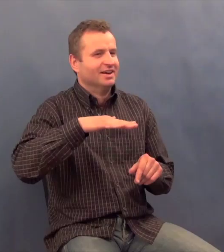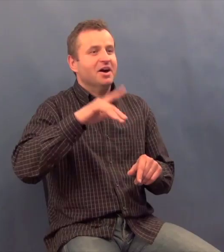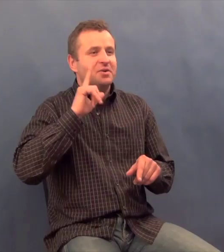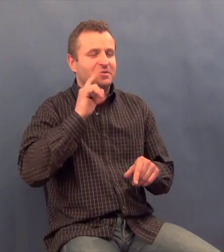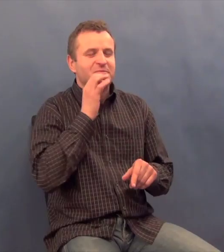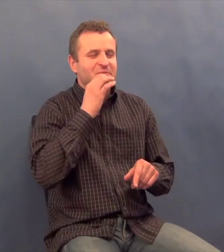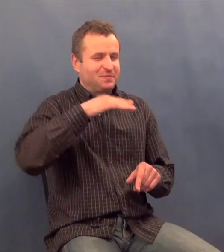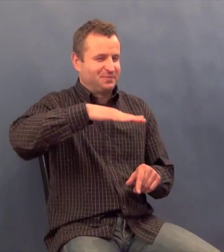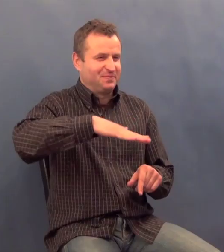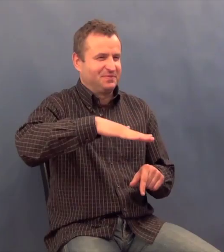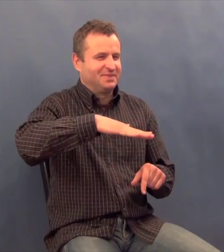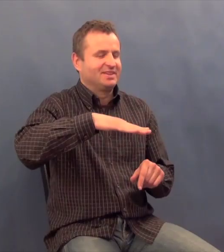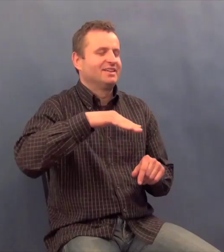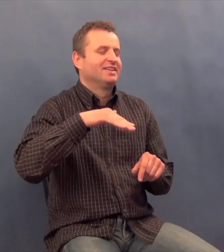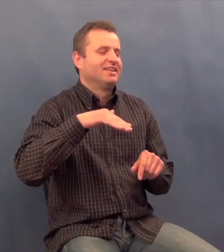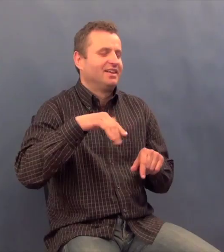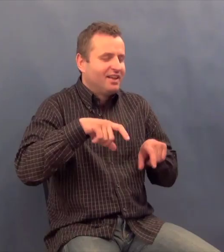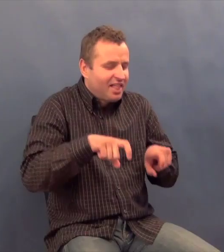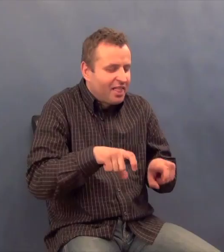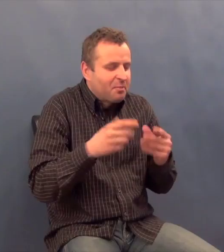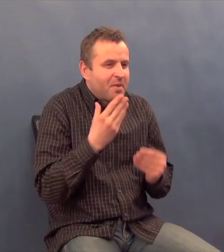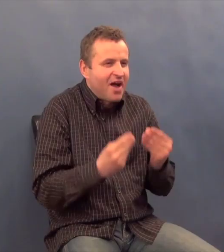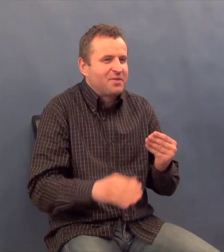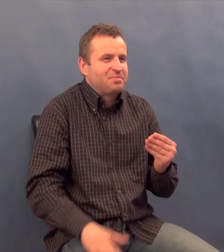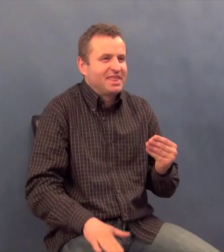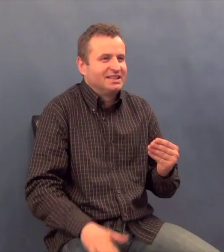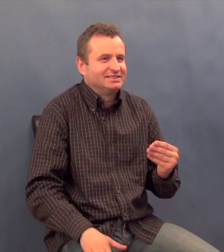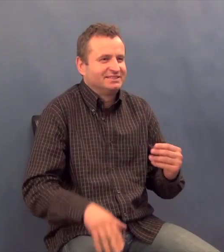Ten chłopiec siedzi razem z psem i się bawią.